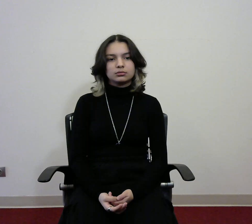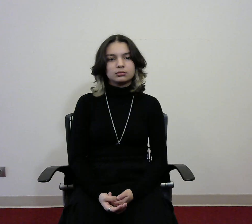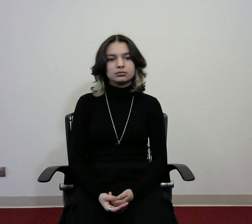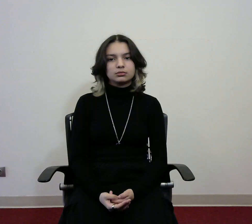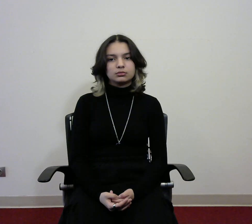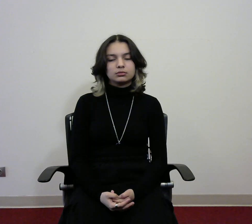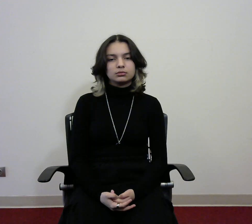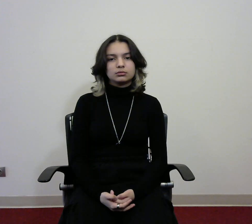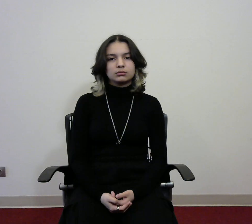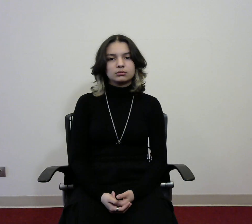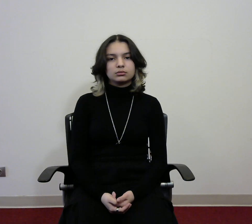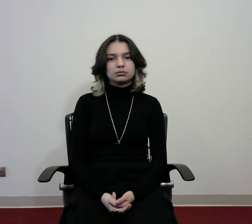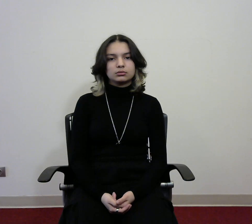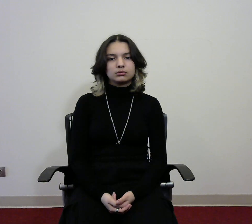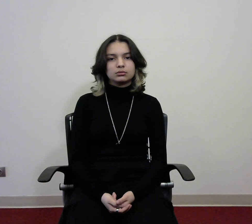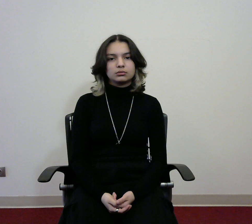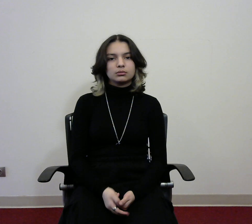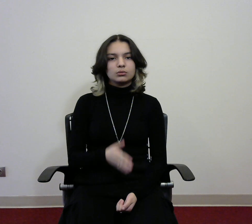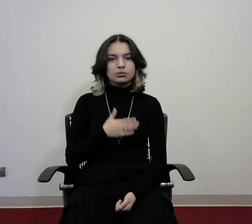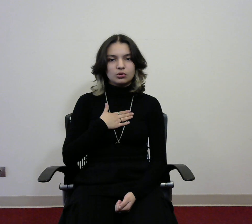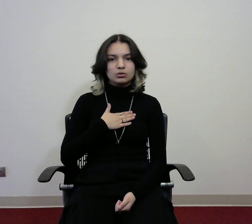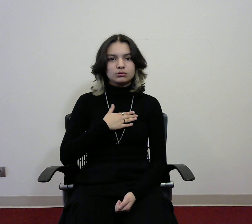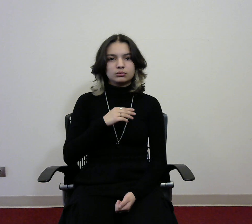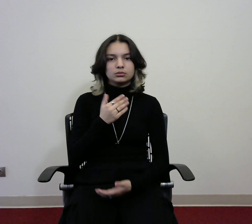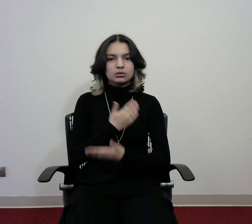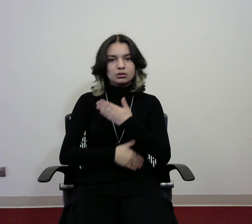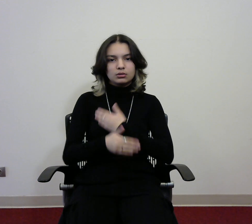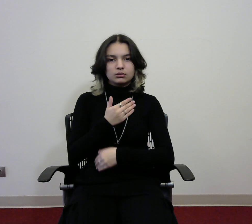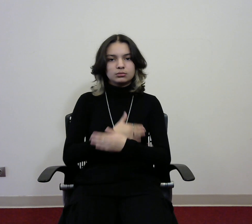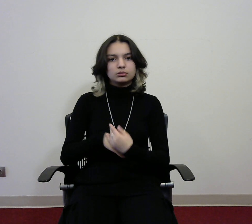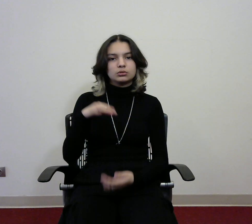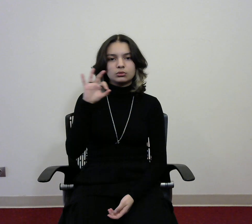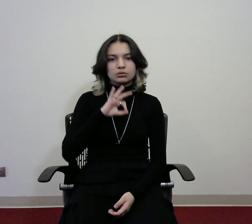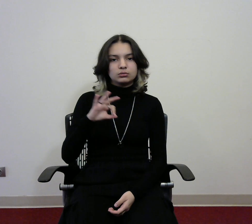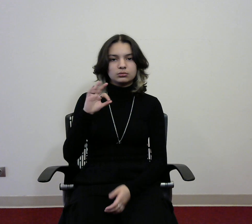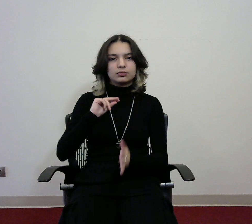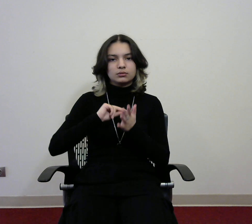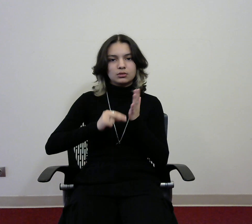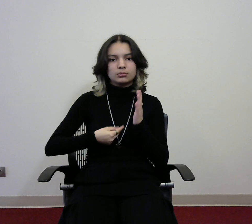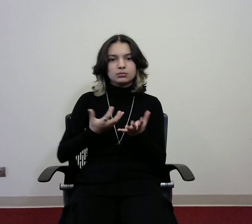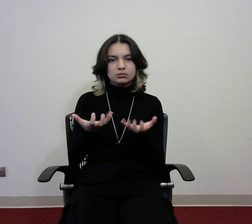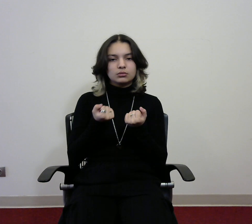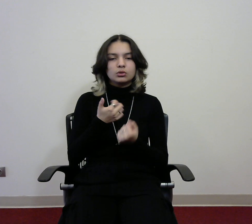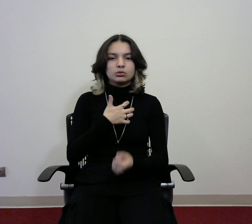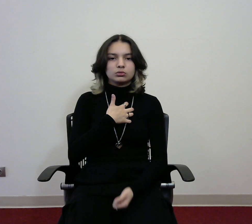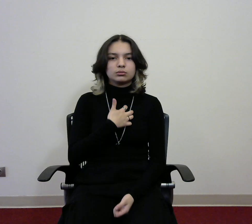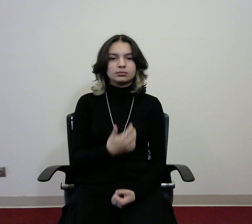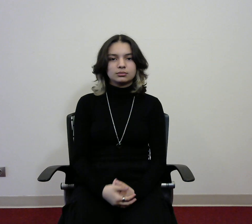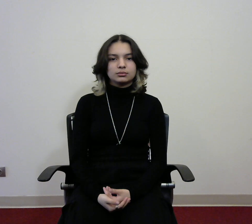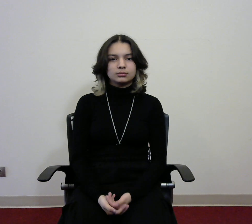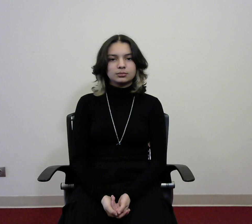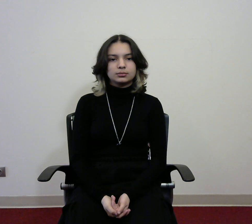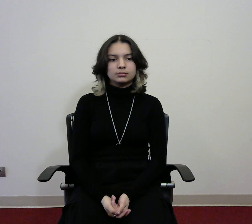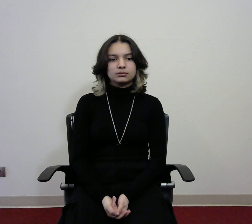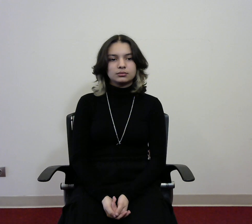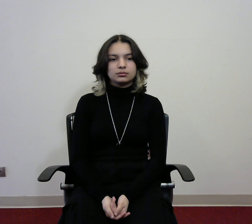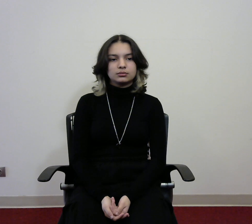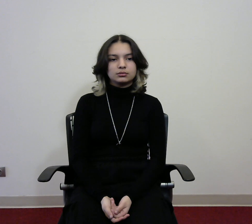Mən əlillik haqqında arayış almaq istəyirəm